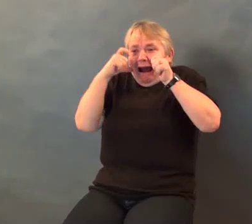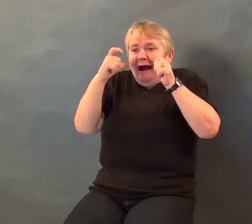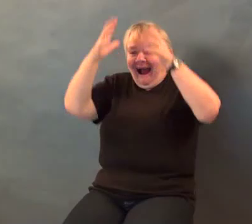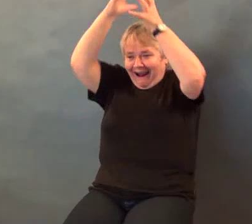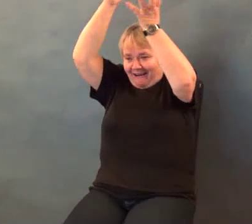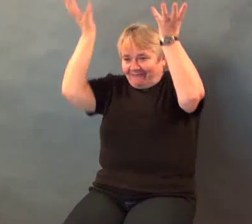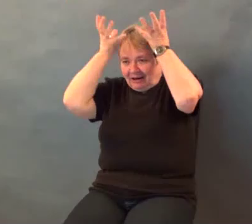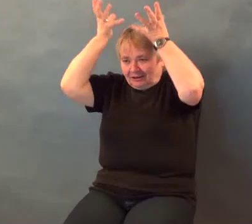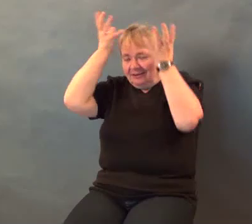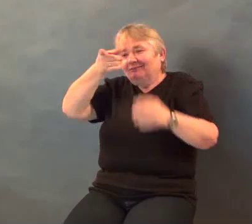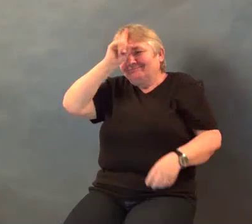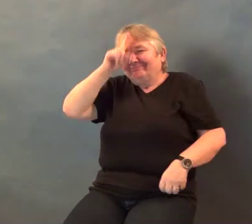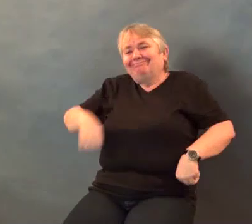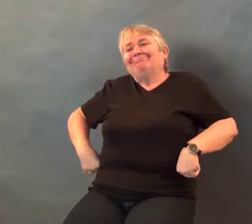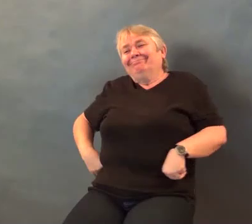A jak na głowie była większa rzecz, to duża Myszka Miki była o to spokojniejsza.